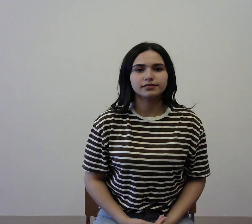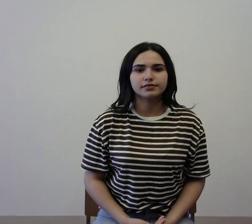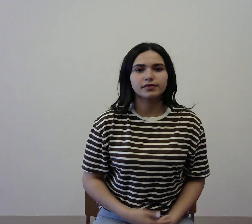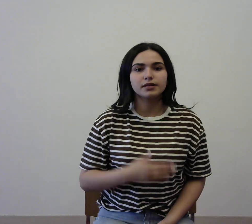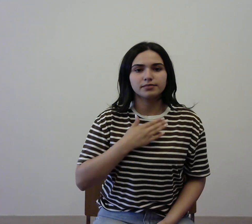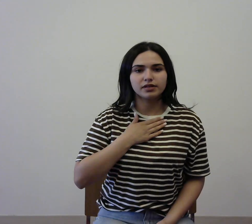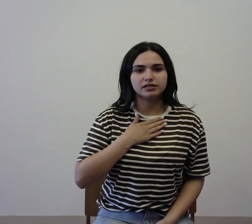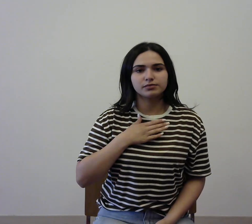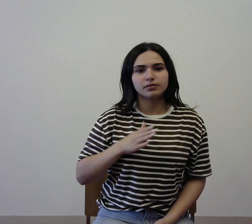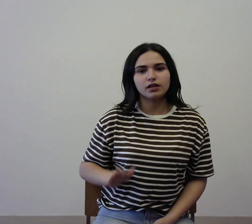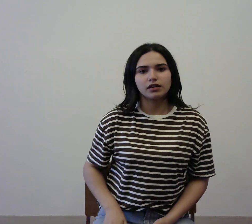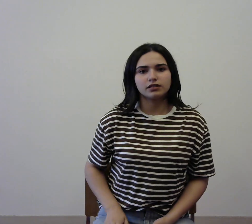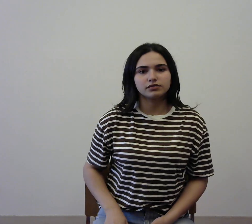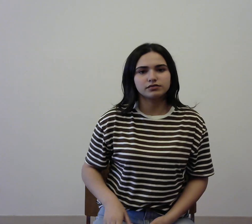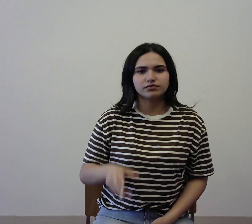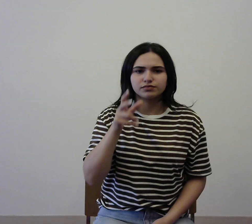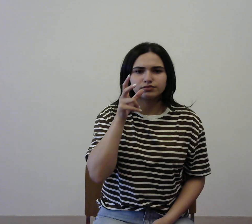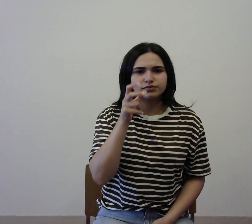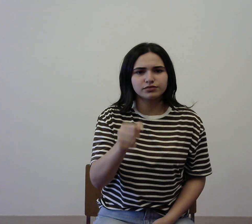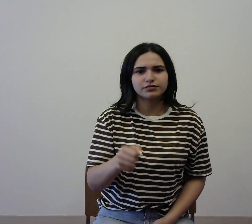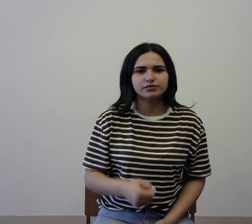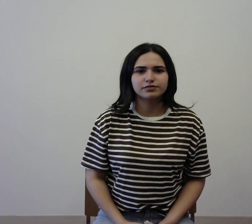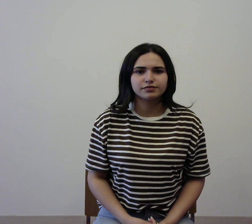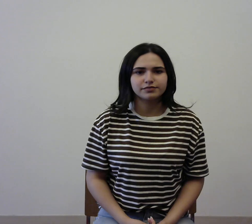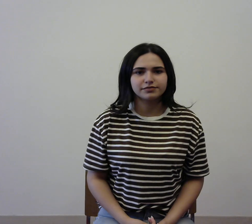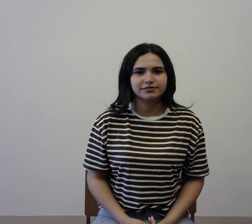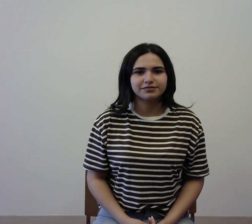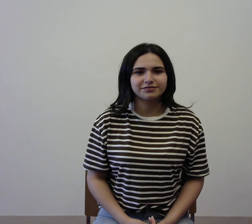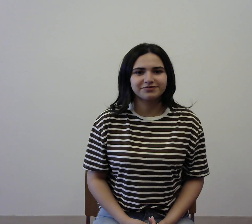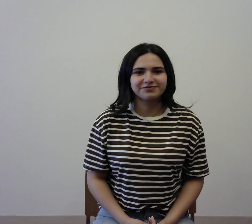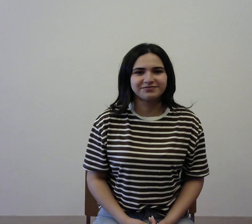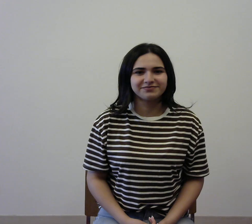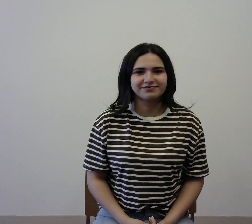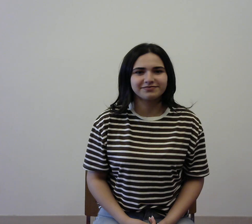Mənim ayağım ağrıyır